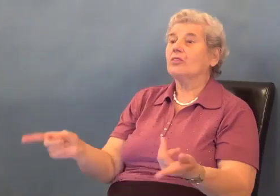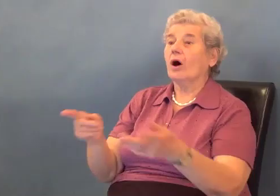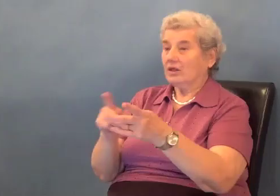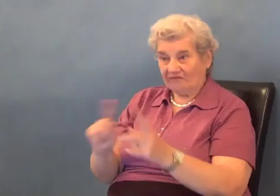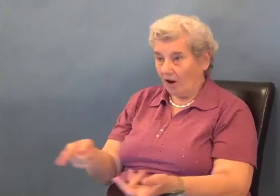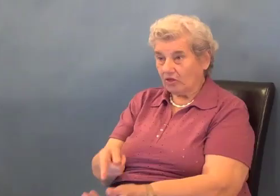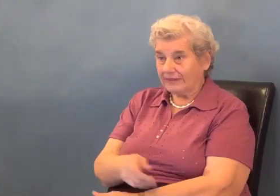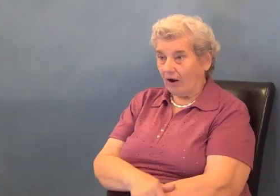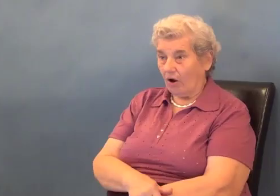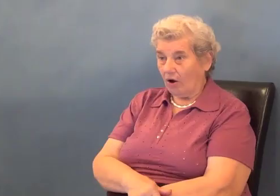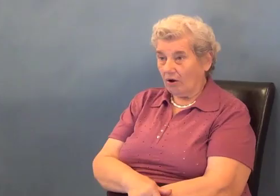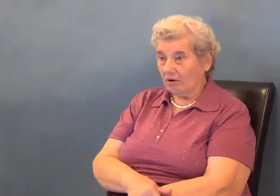Nie wolno, nie wolno tego.